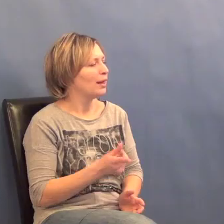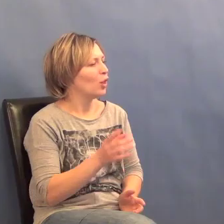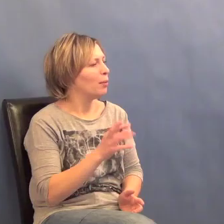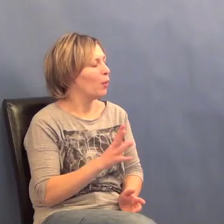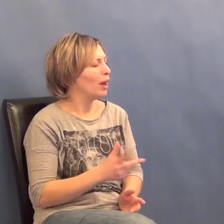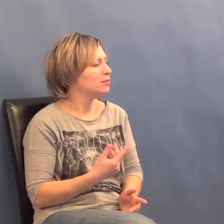Jest dobry i ładny.